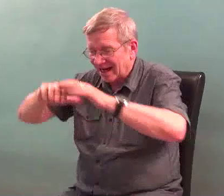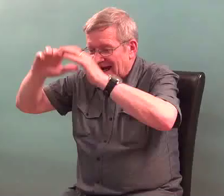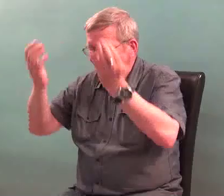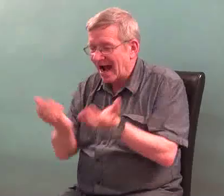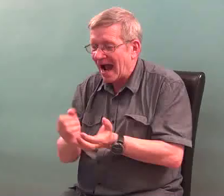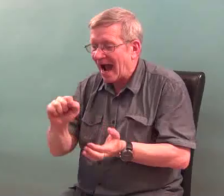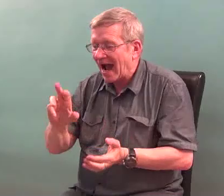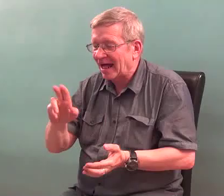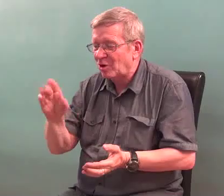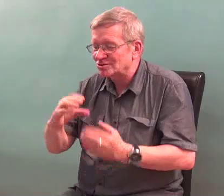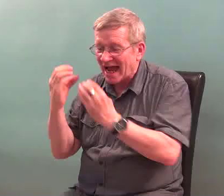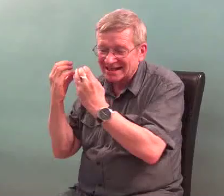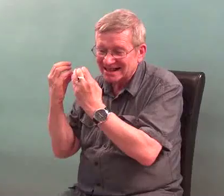Arbuz.